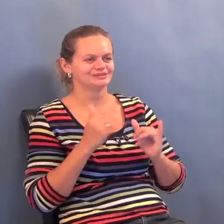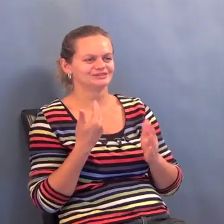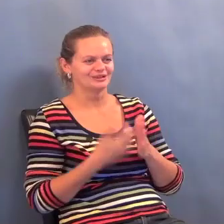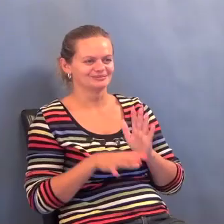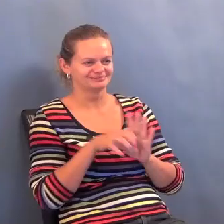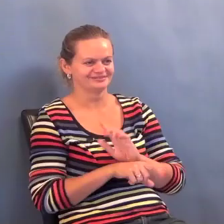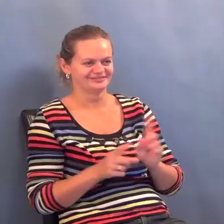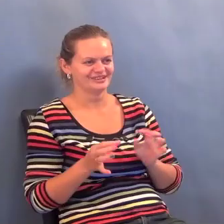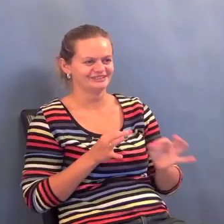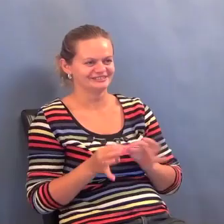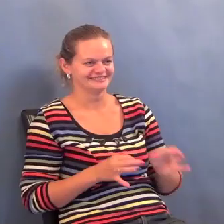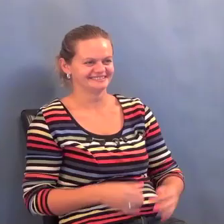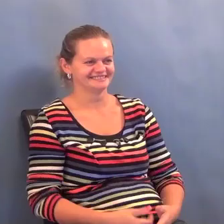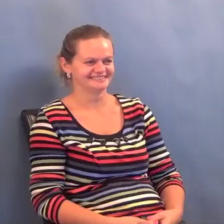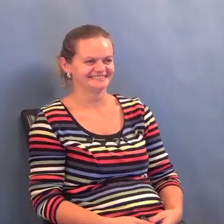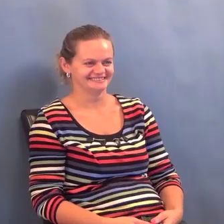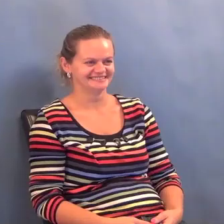Krzeseł nie wolno niszczyć, trzeba oszczędnie używać.